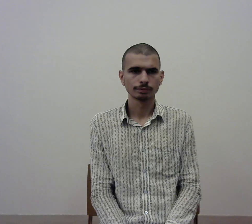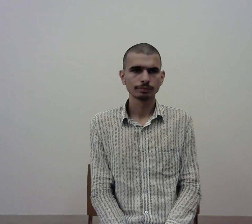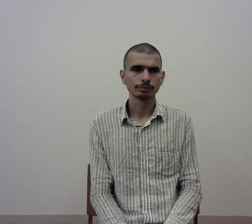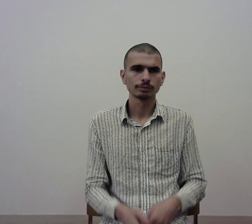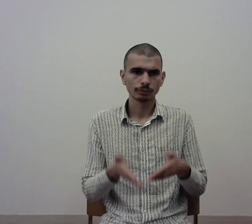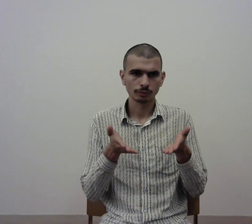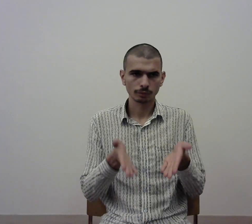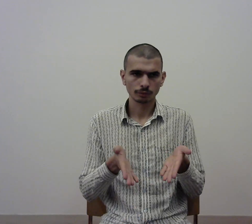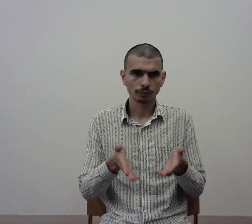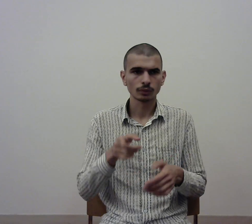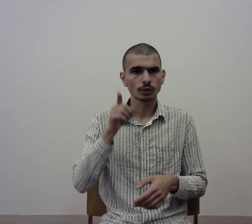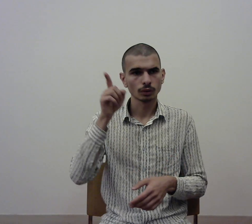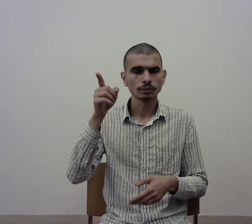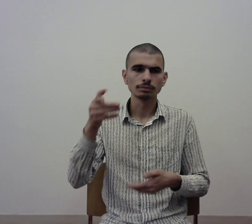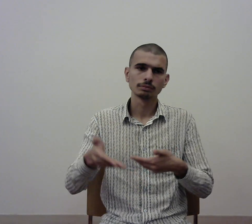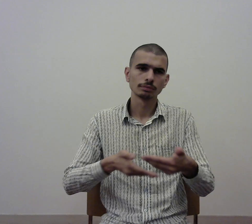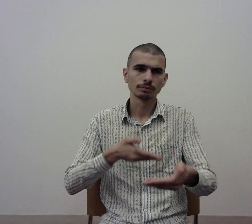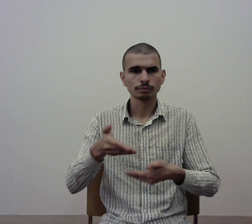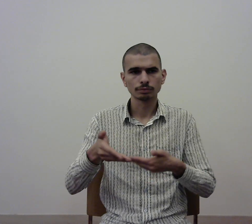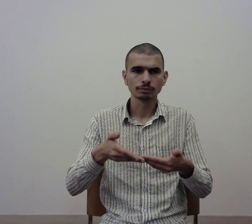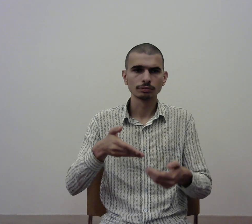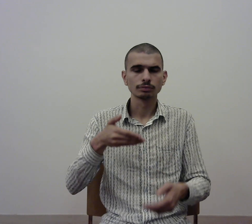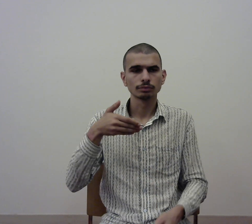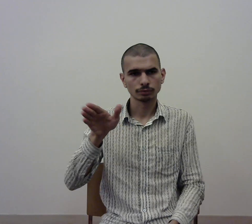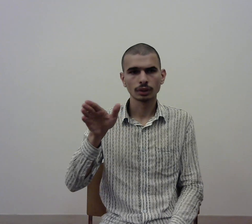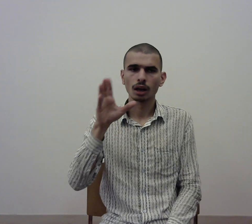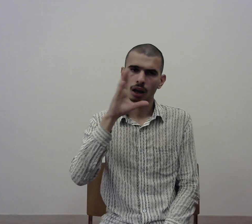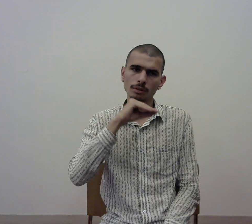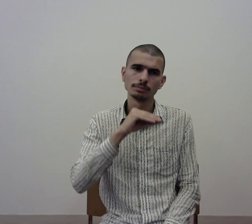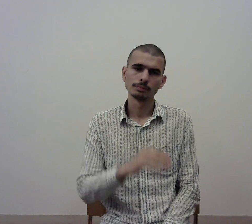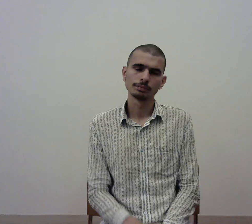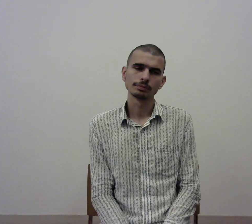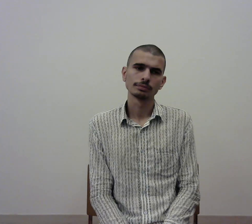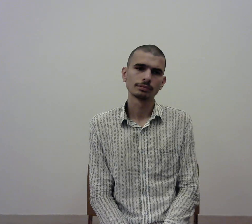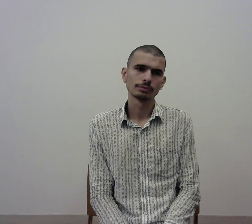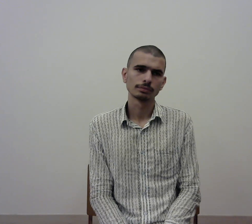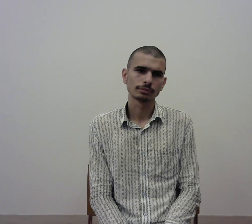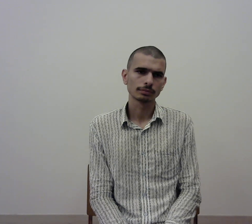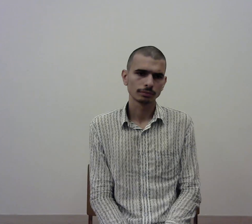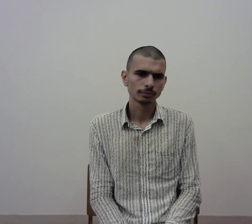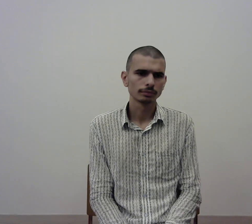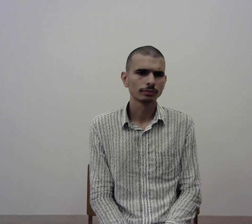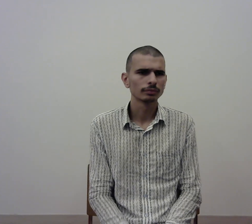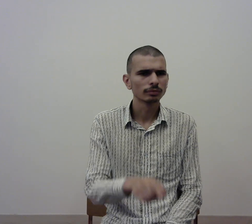Burdan ora piyada gedə bilərəmmi?